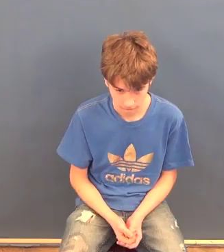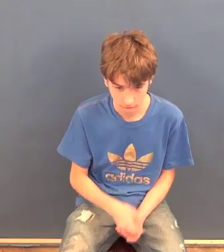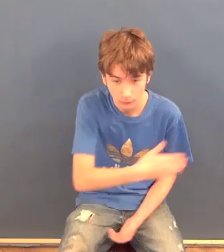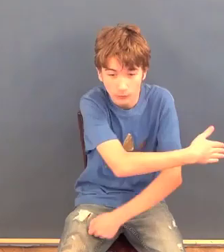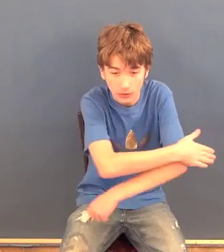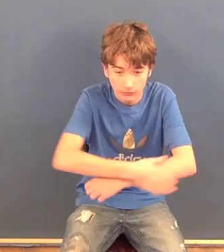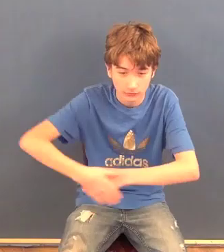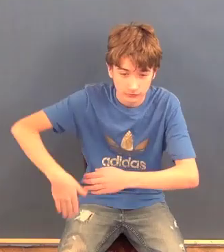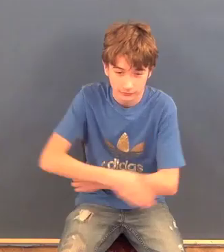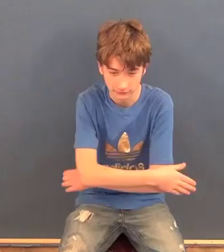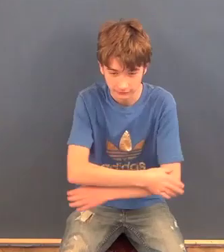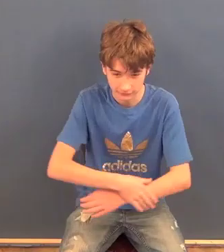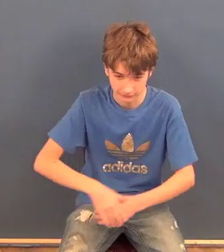Granica.